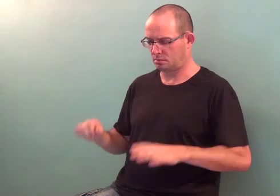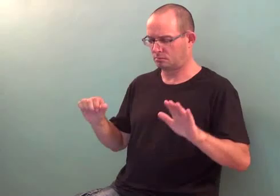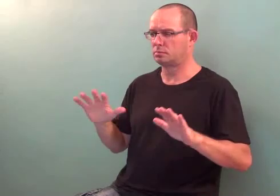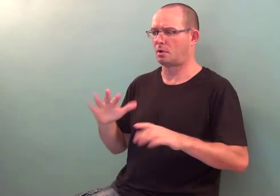Szósta...